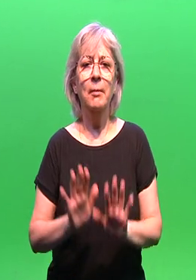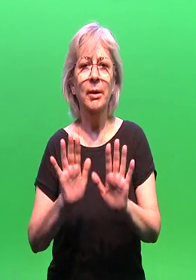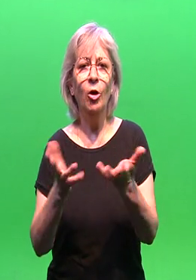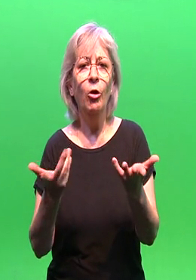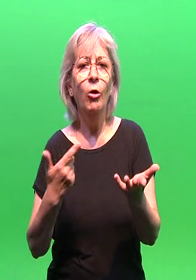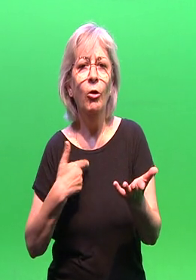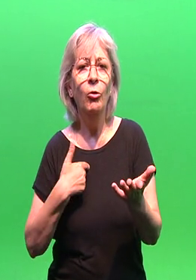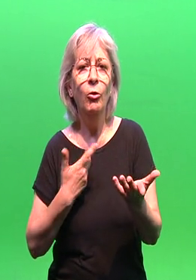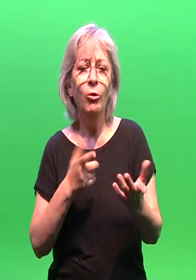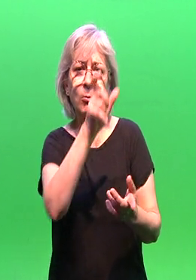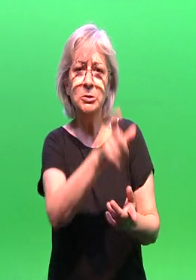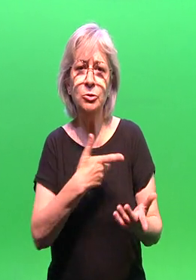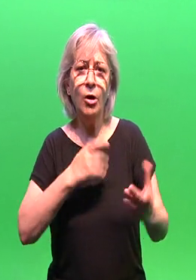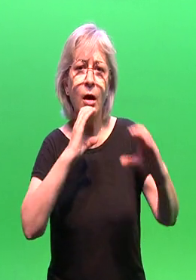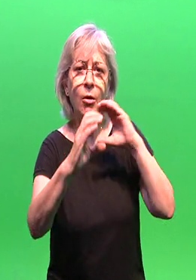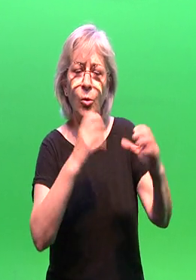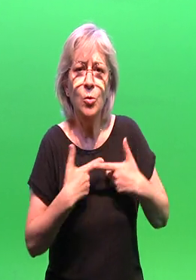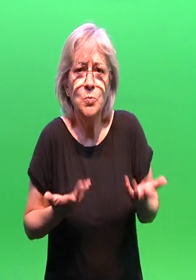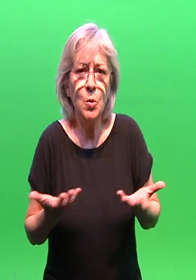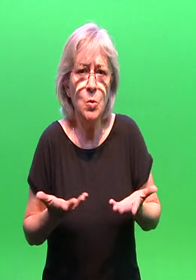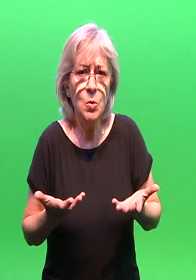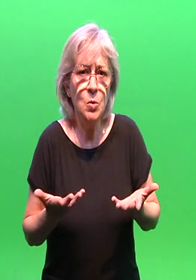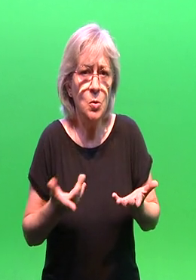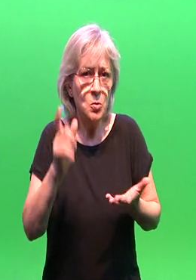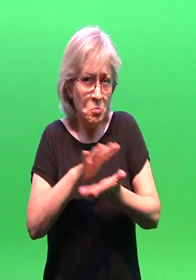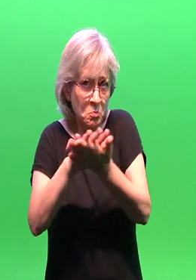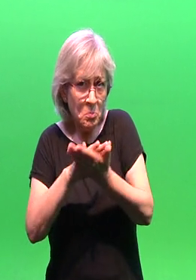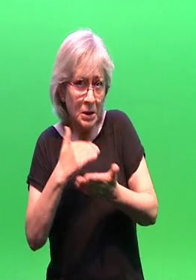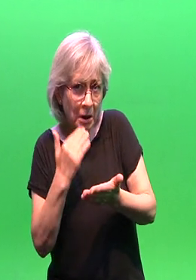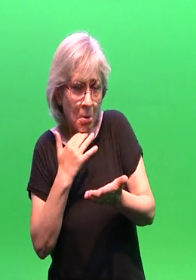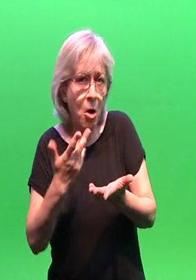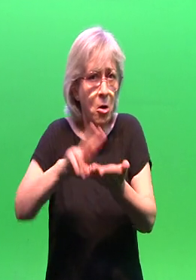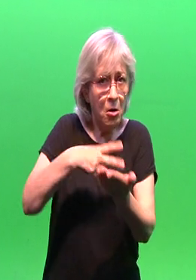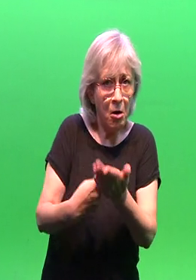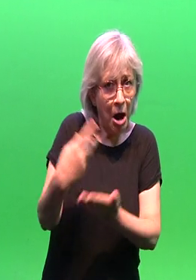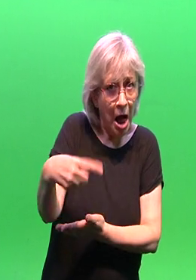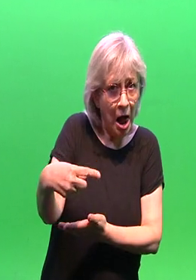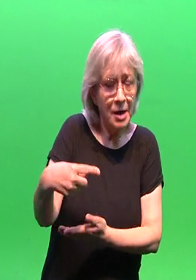Però com em puc comunicar? La persona sap llengua de signes, o hi ha intèrpret?